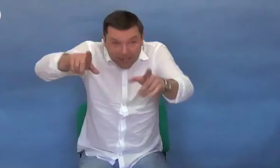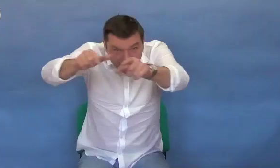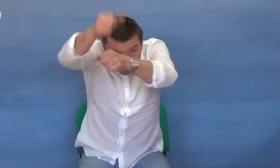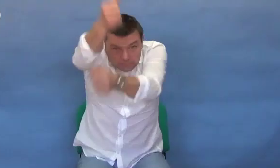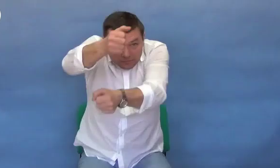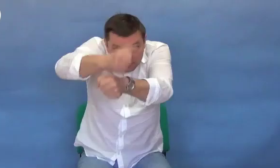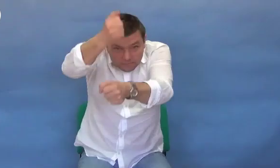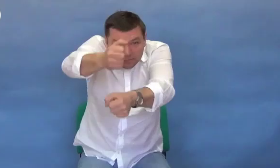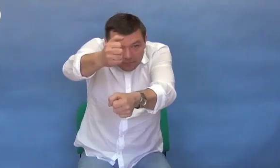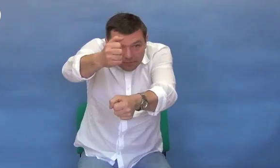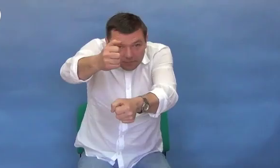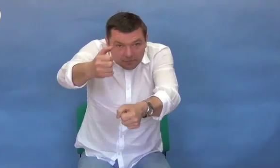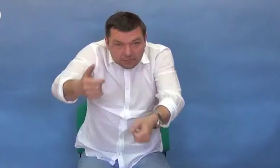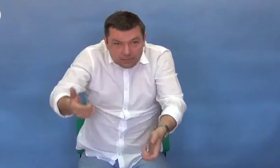Czy gdzieś stoi?